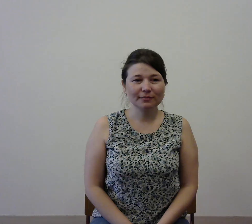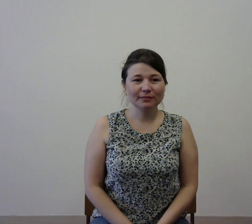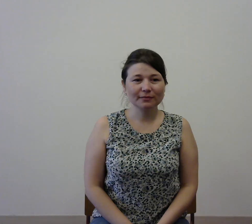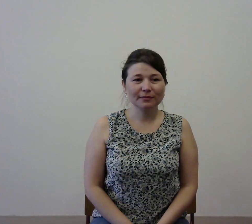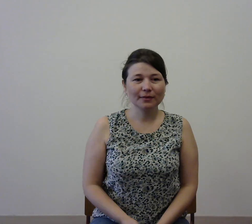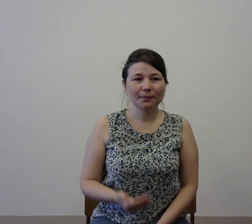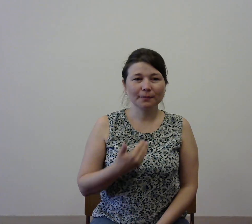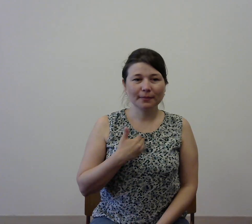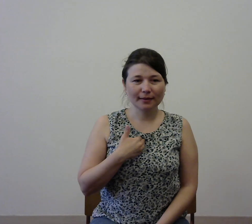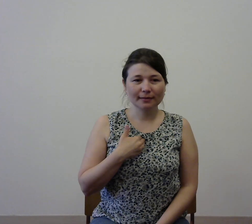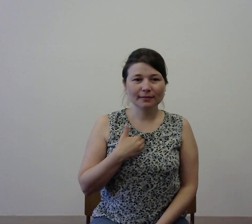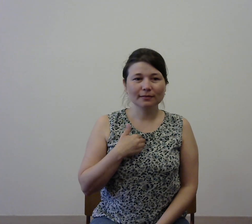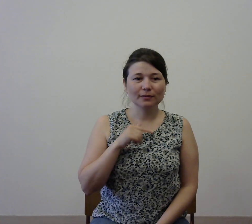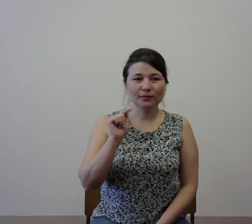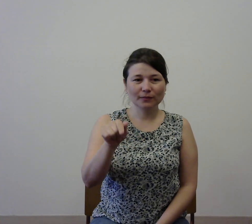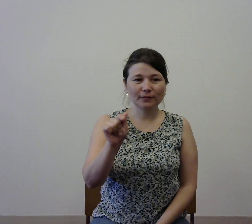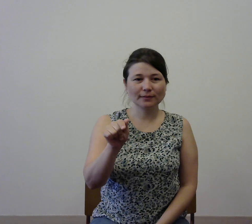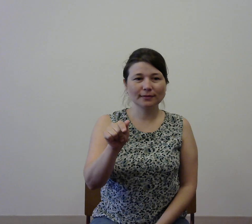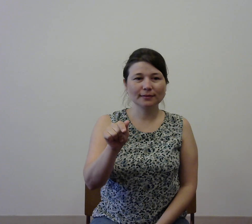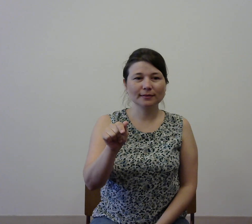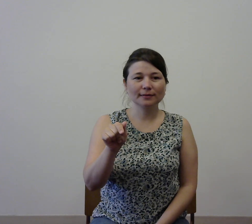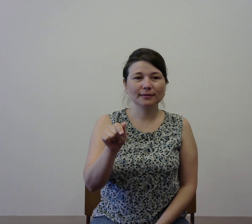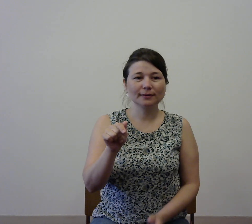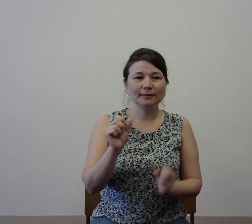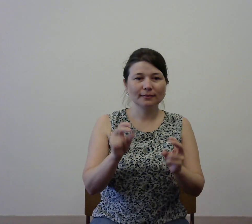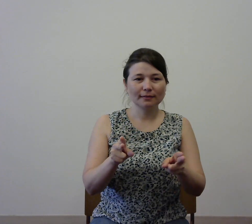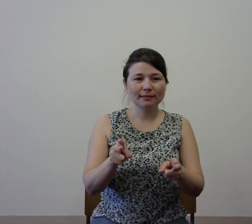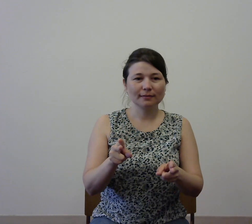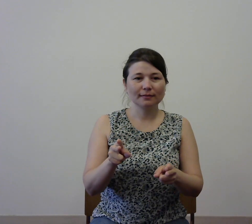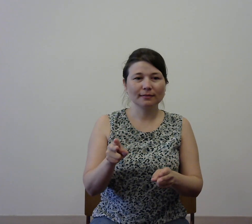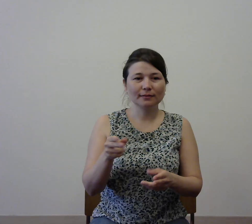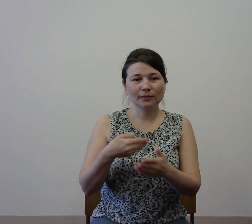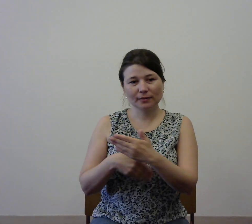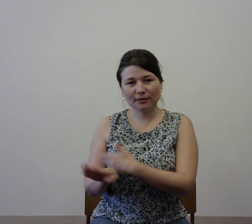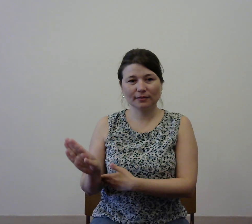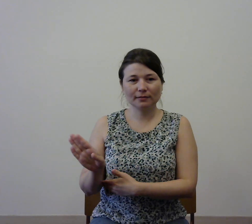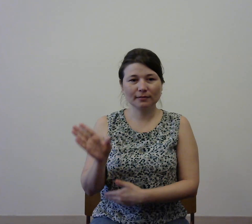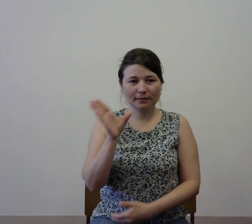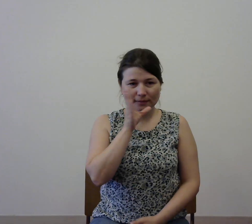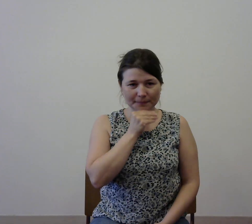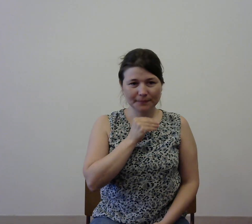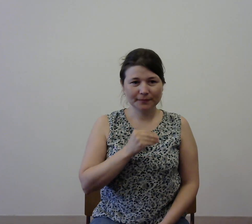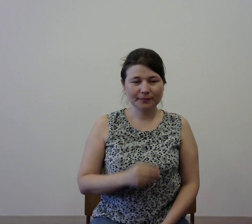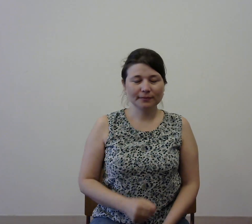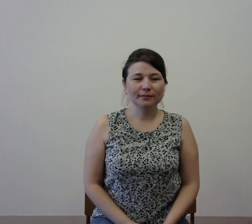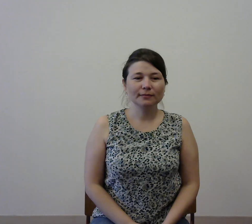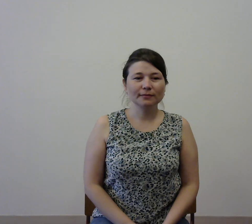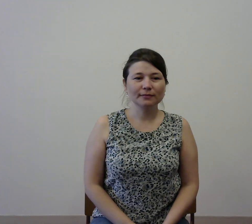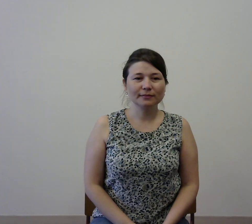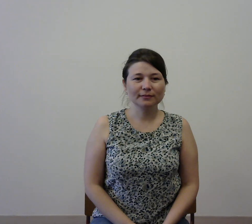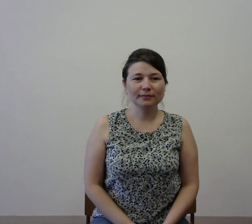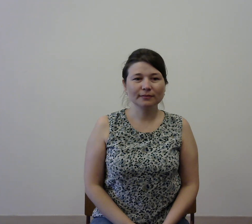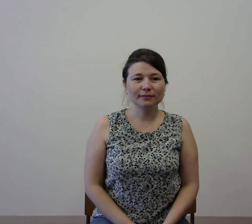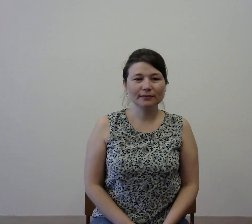Mən ora necə gedə bilərəm?